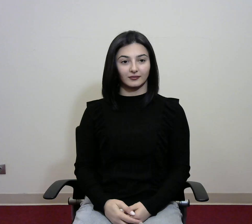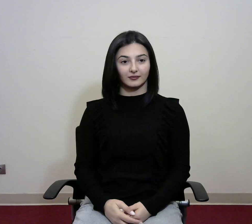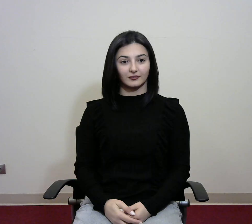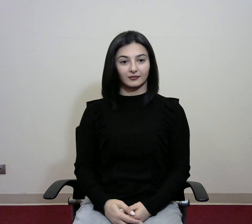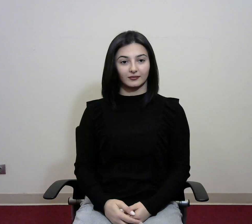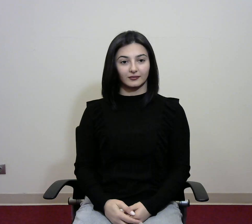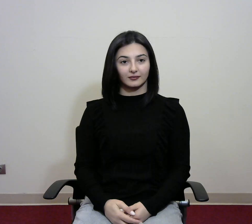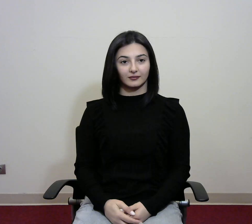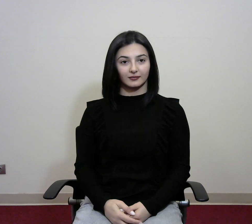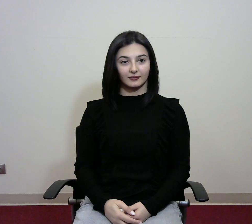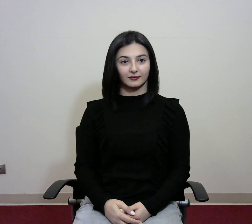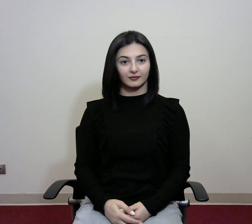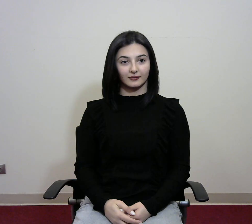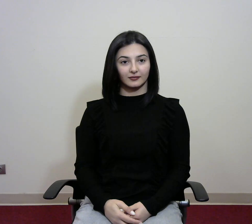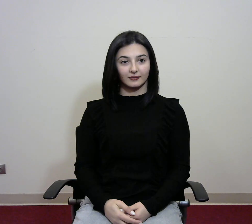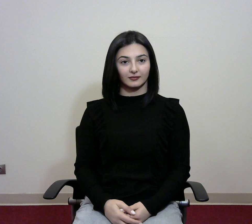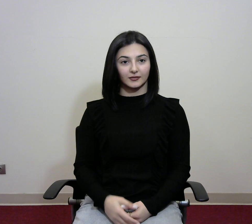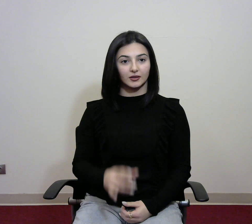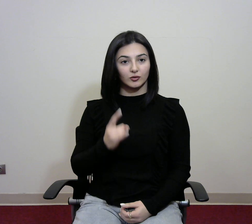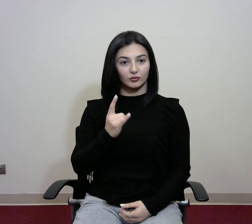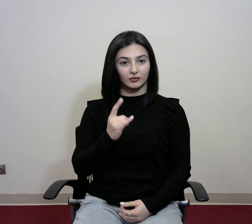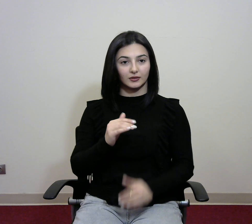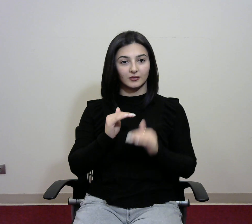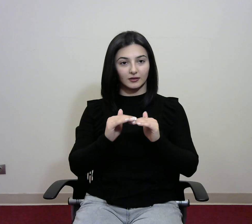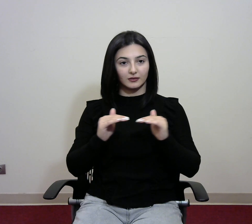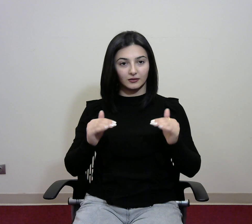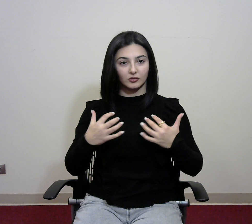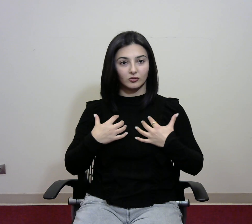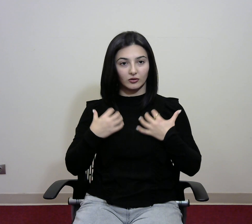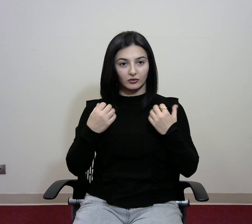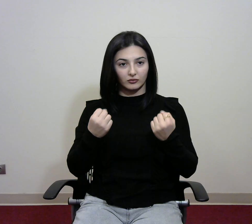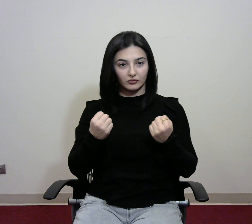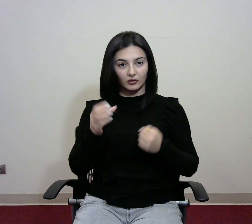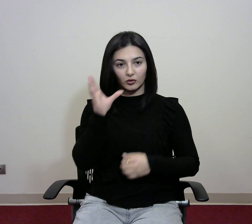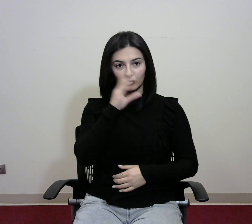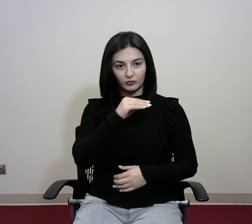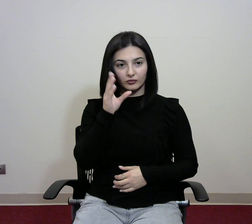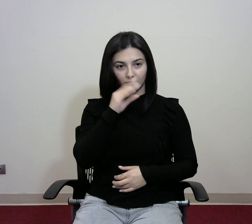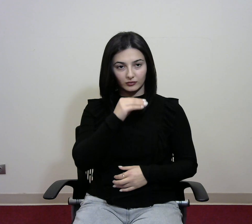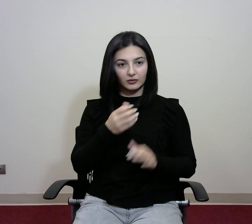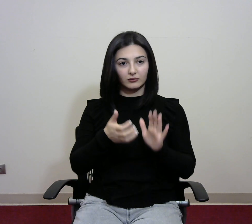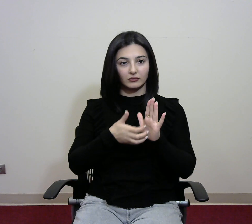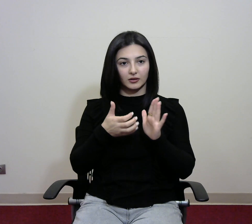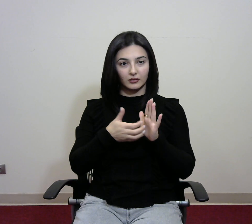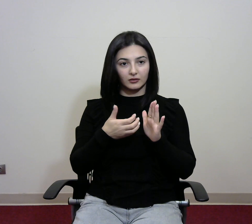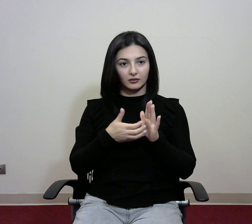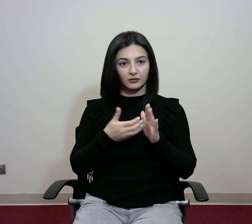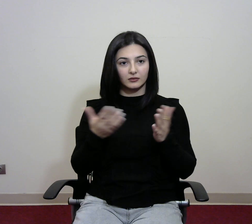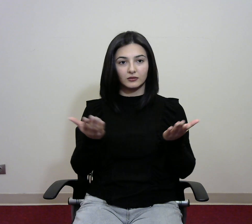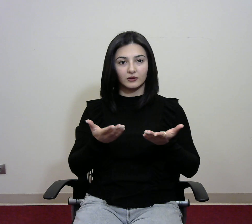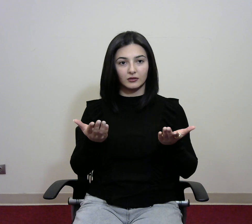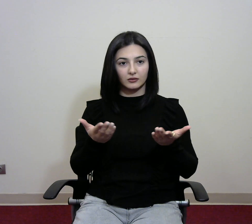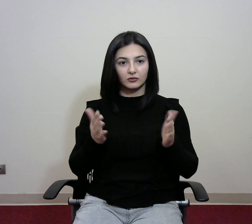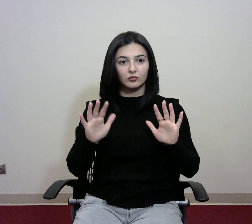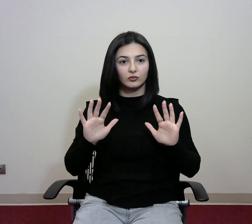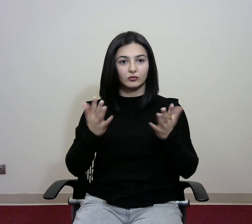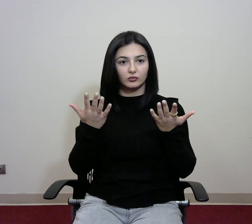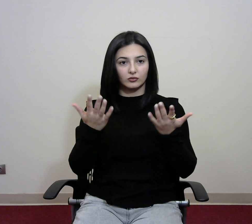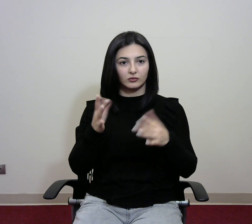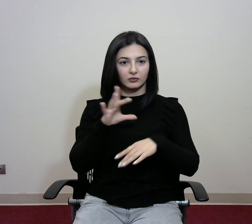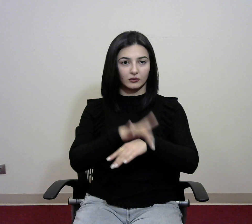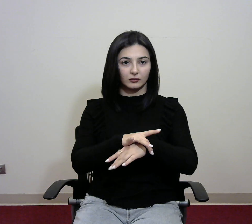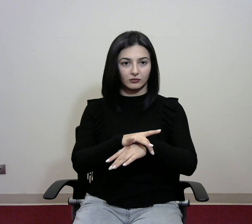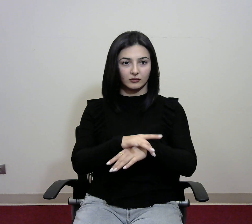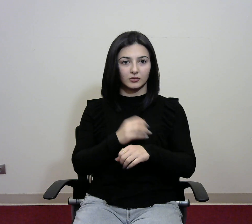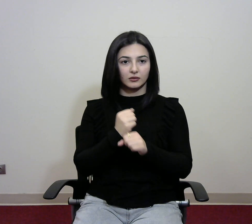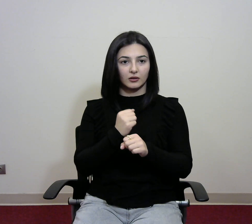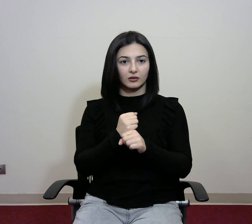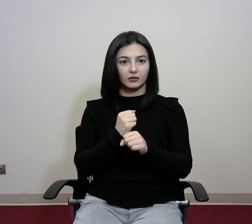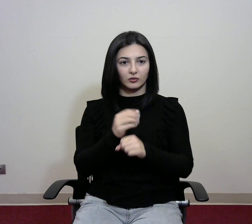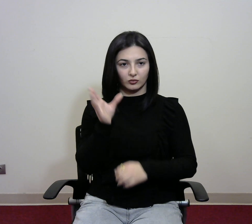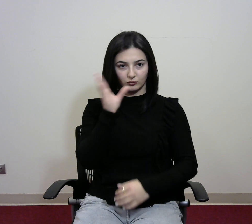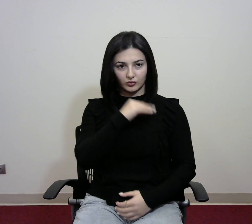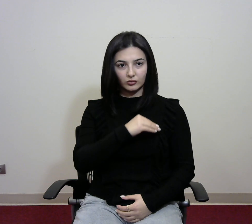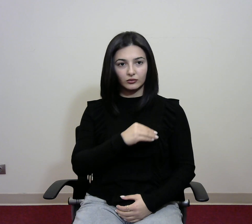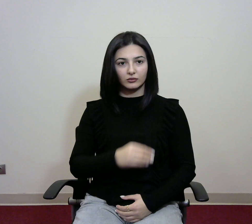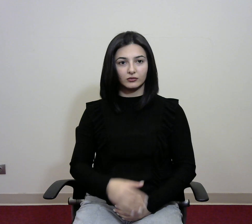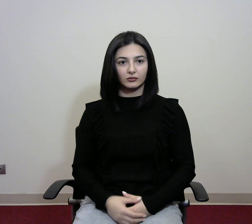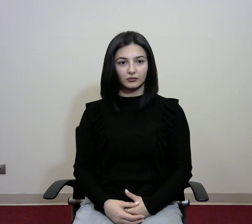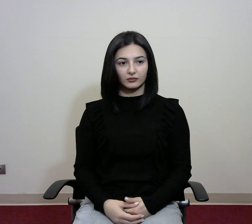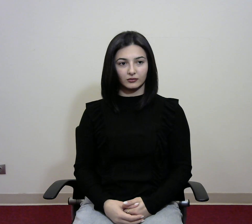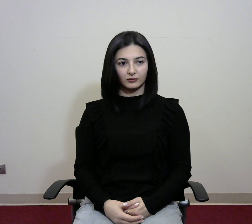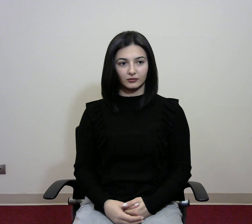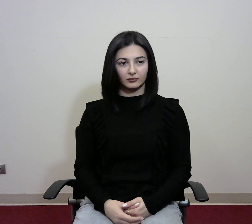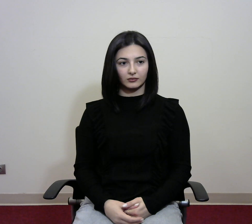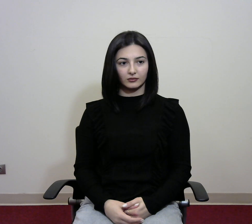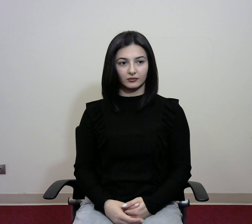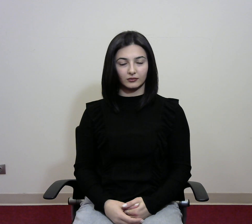Uşaqların sağlamlıq imkanlarının məhdudluğu hansı hallarda müəyyən edilir?